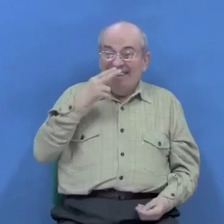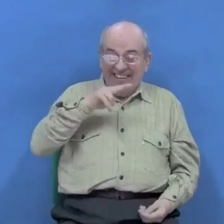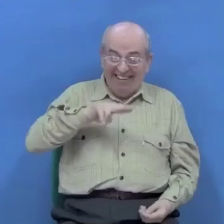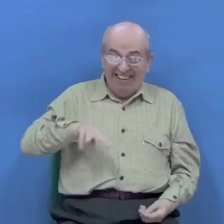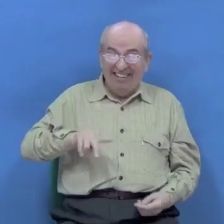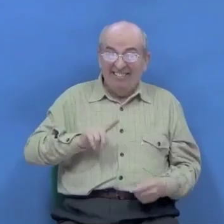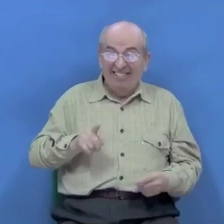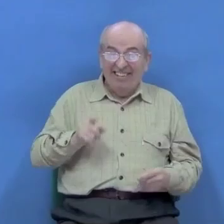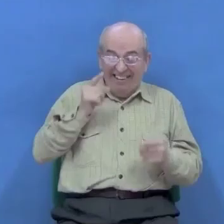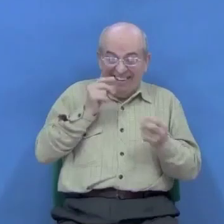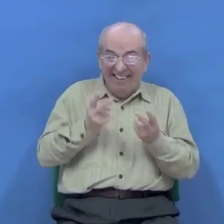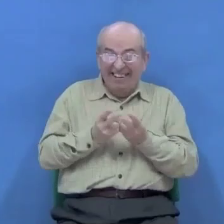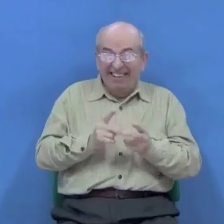Widzę przekreślony znak zakazu.